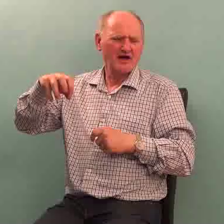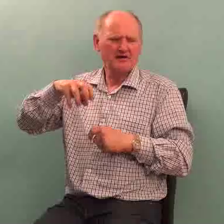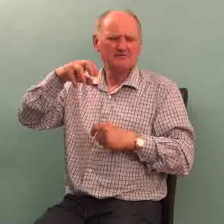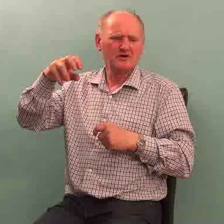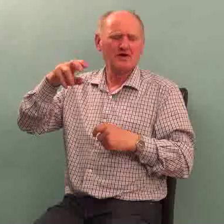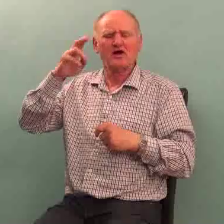Rozumiem.